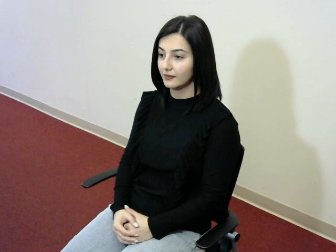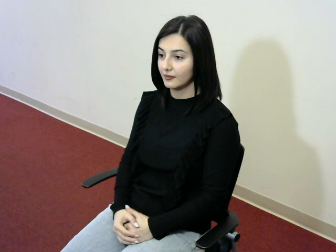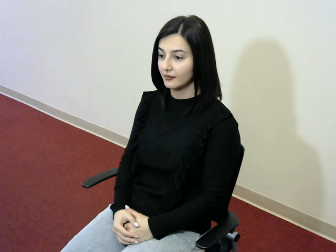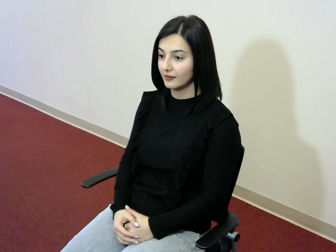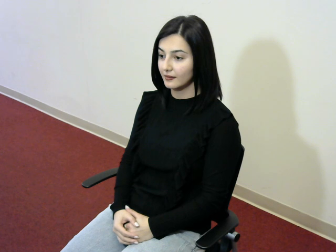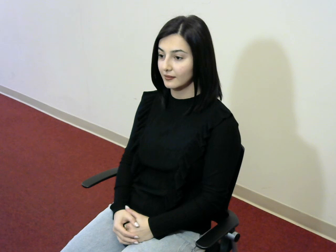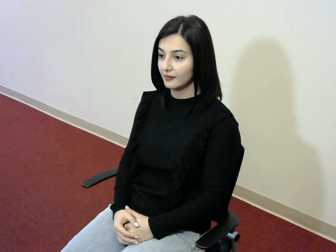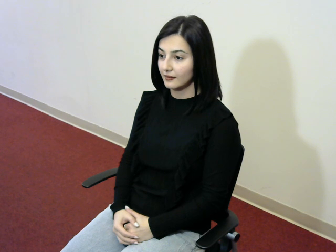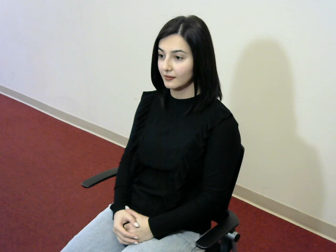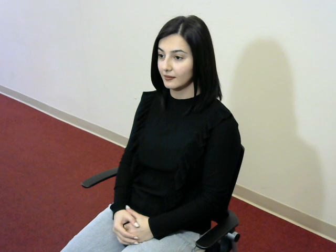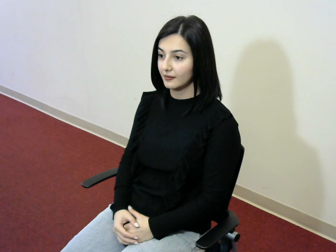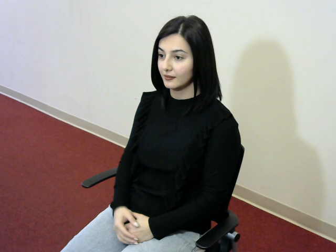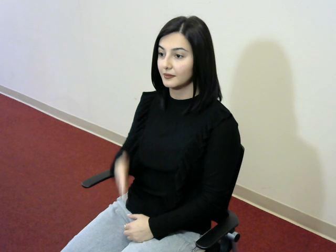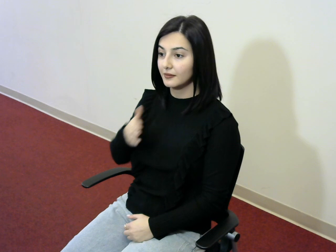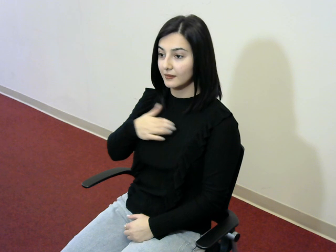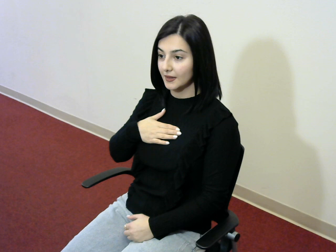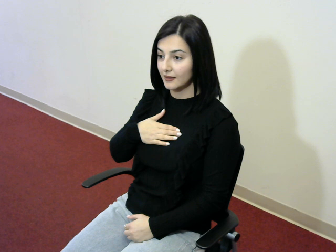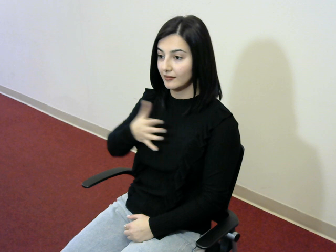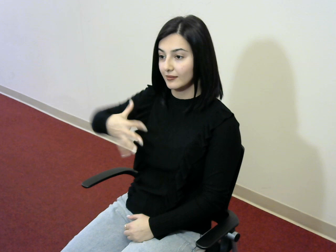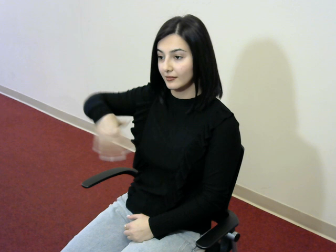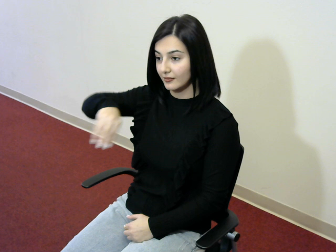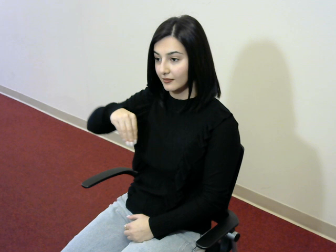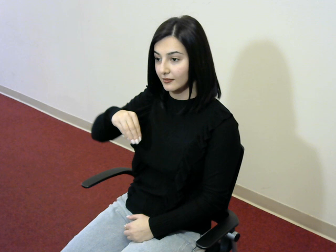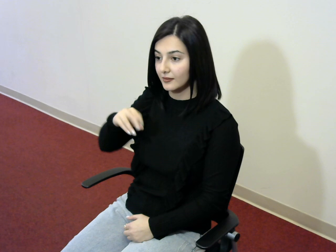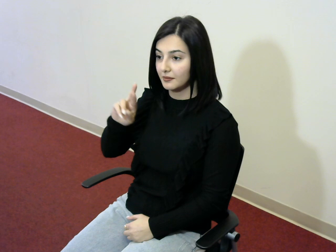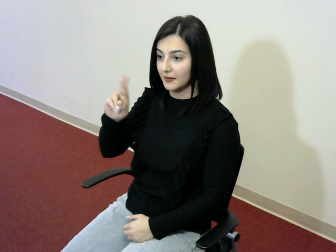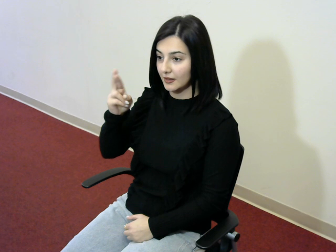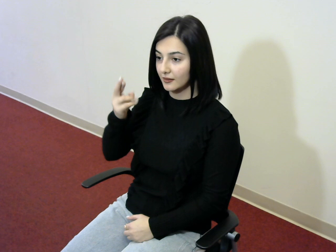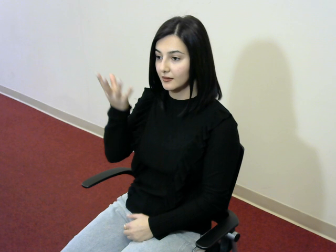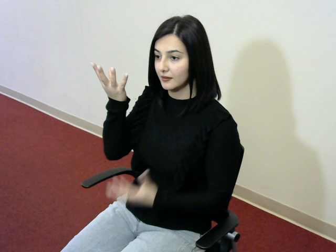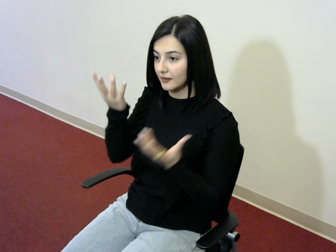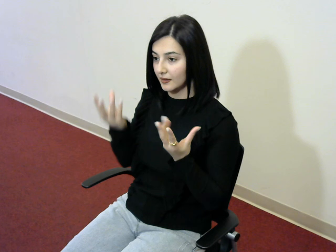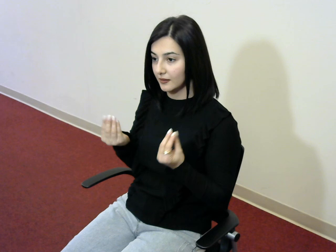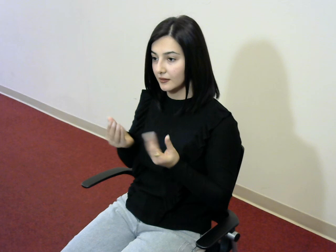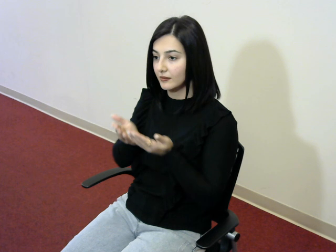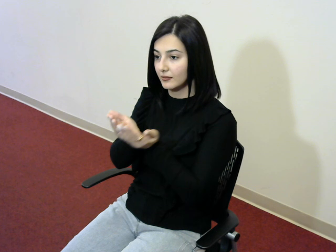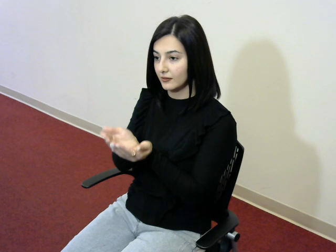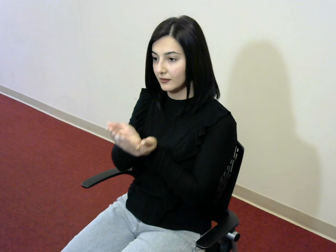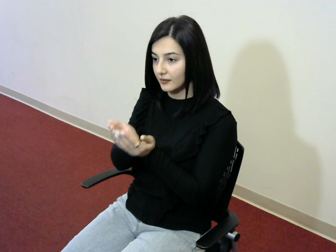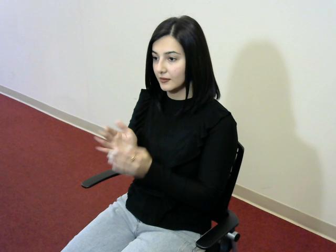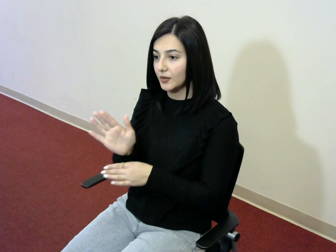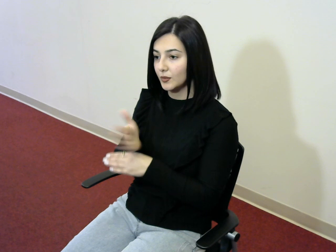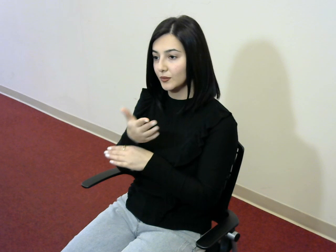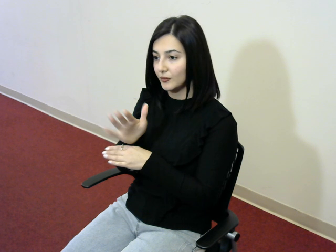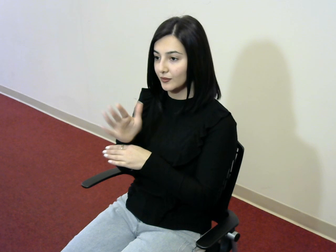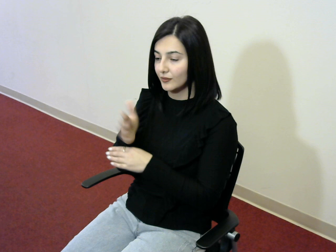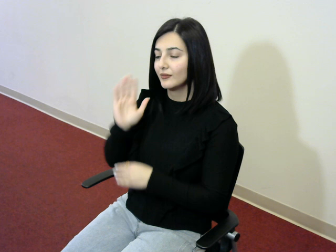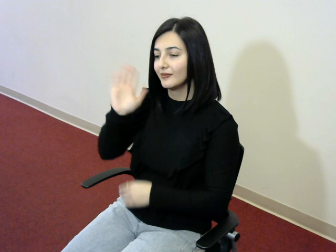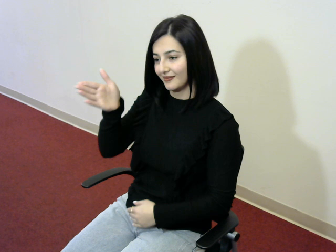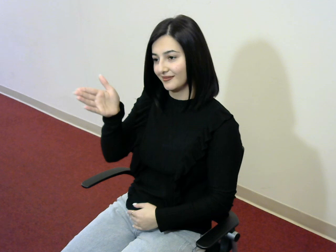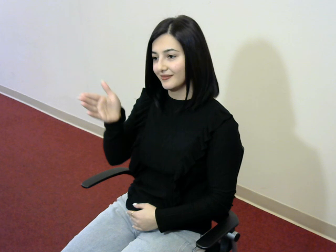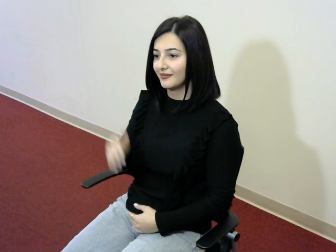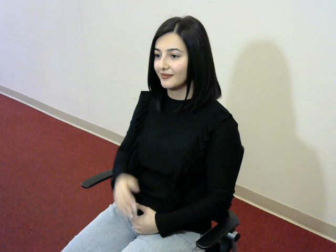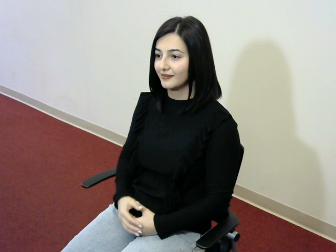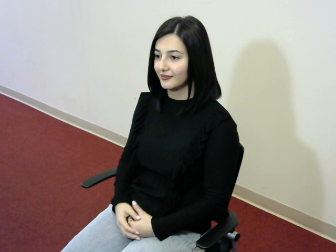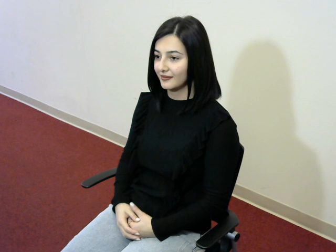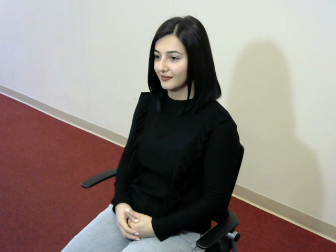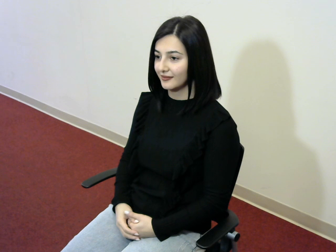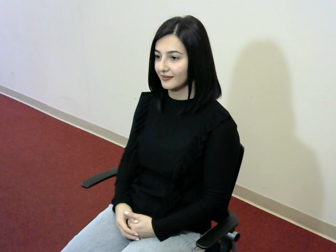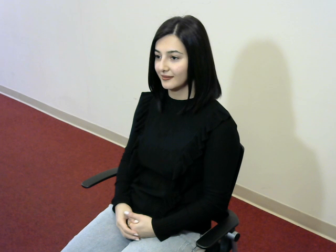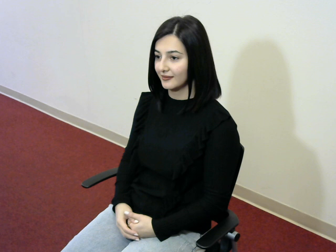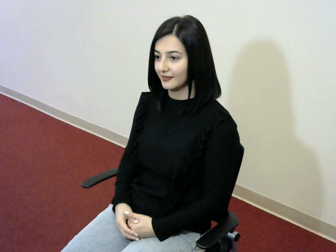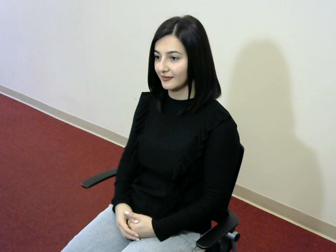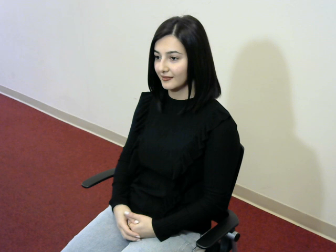Biz cümə günü gəmi gəzintisində olacağıq